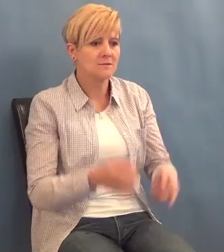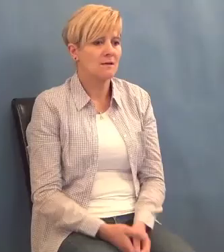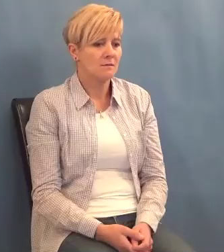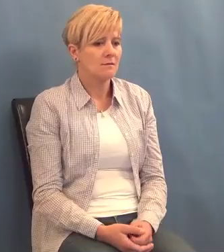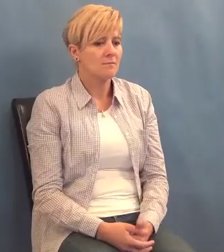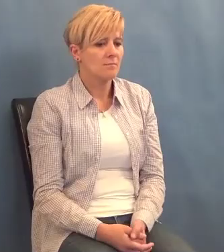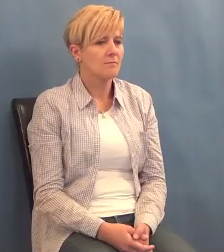Uważać.